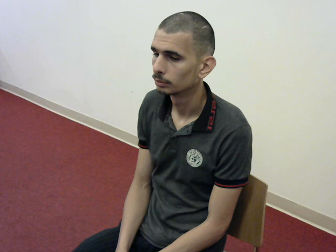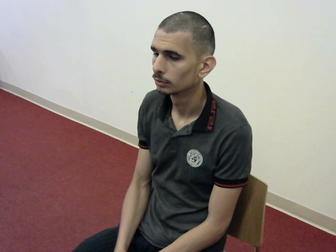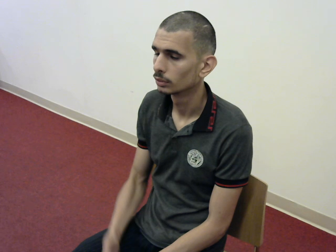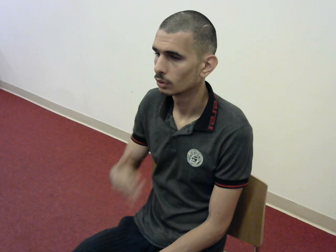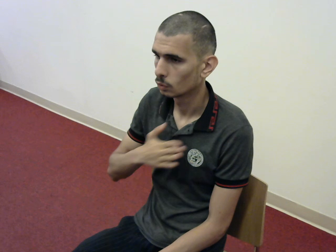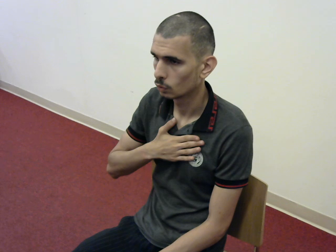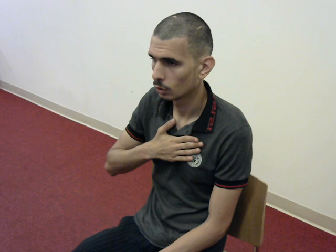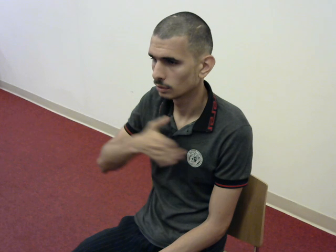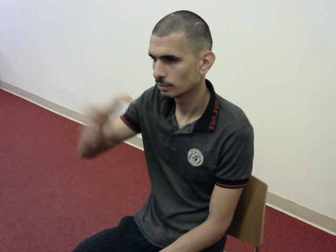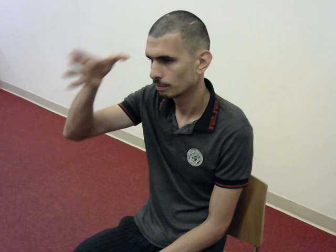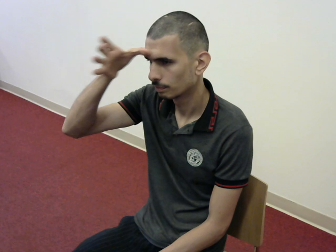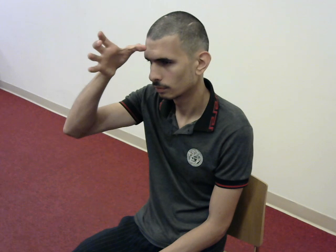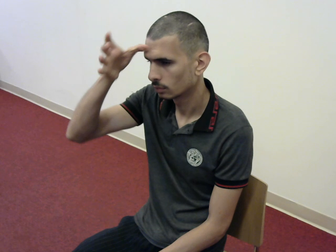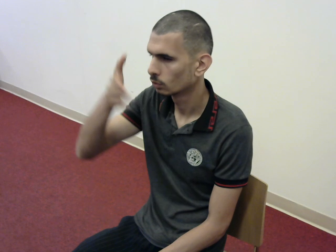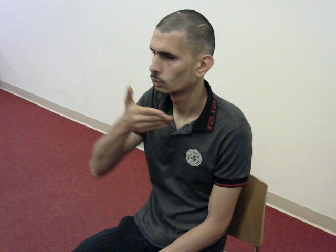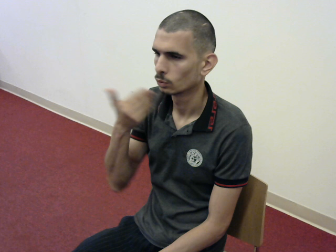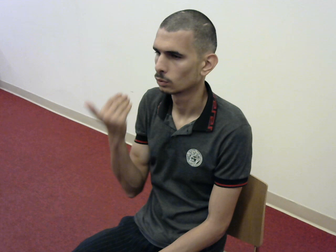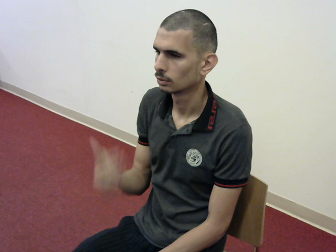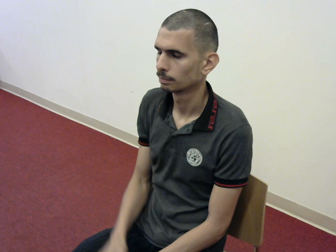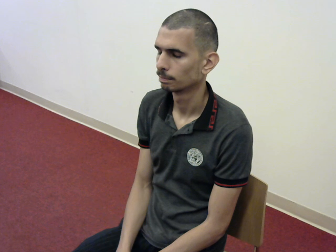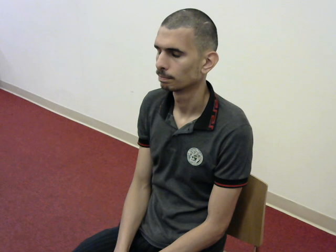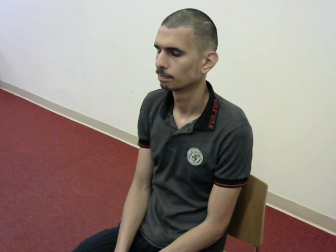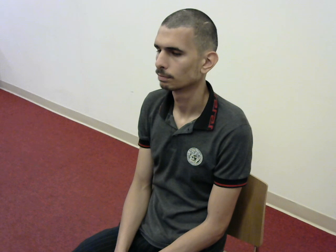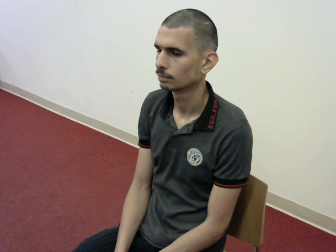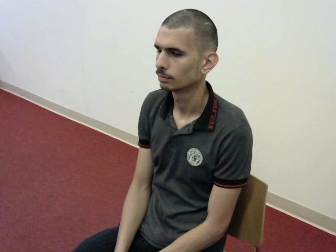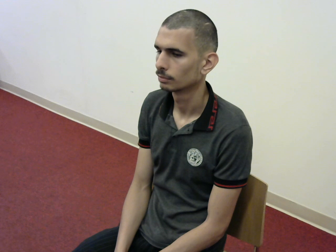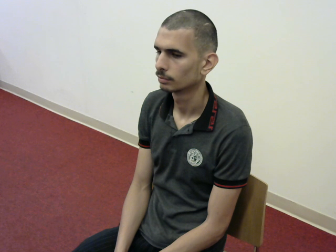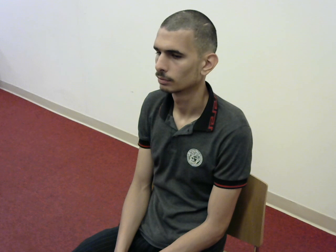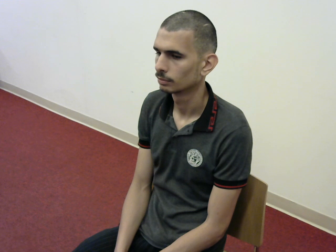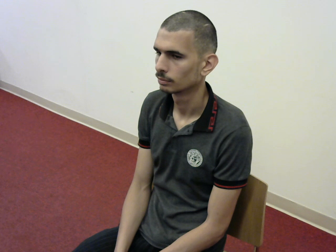Mənim ali təhsilim yoxdur